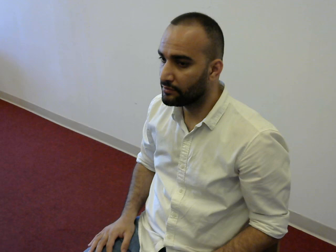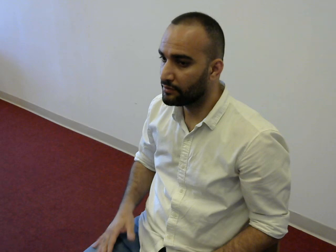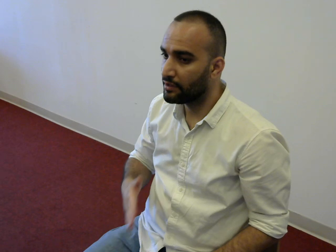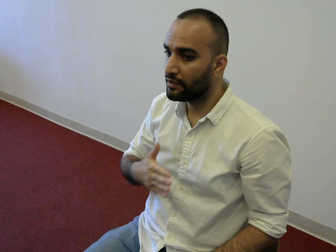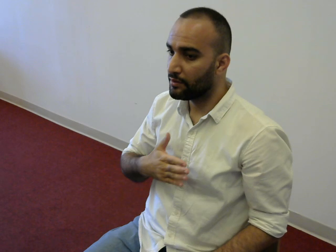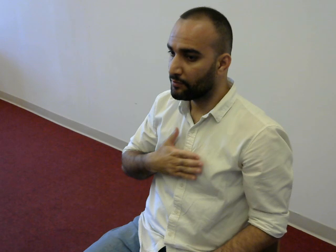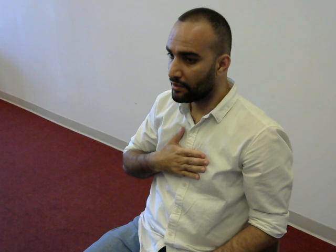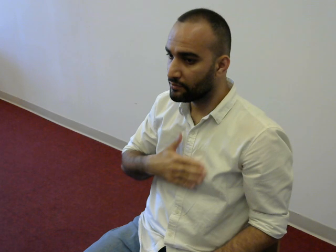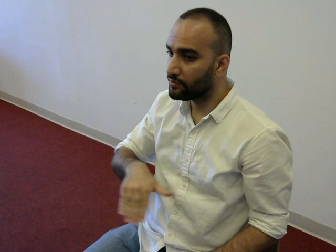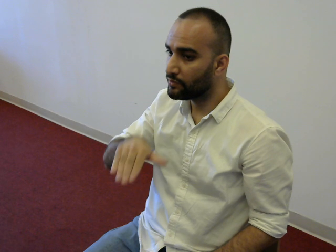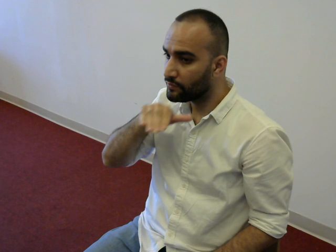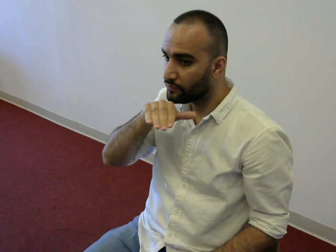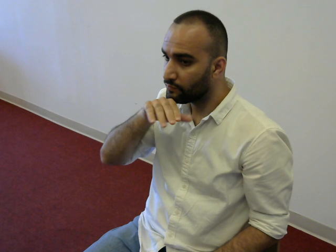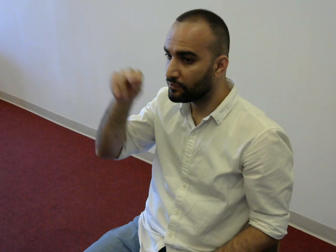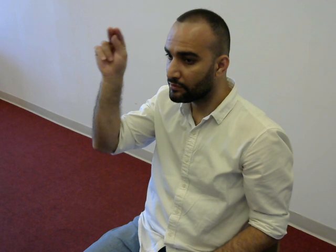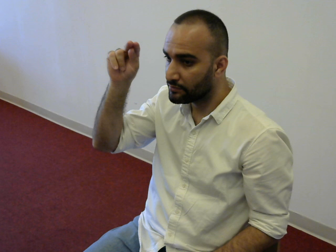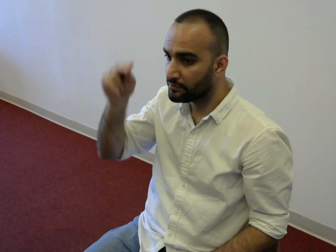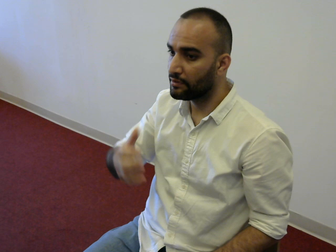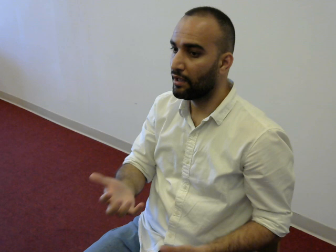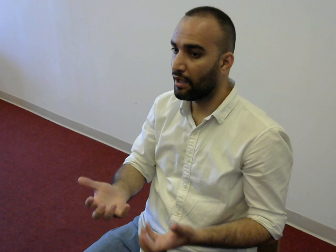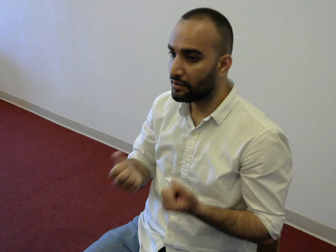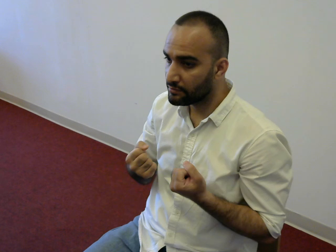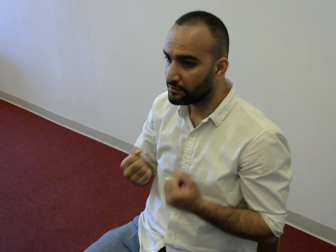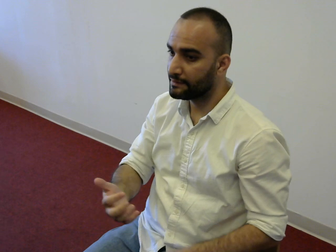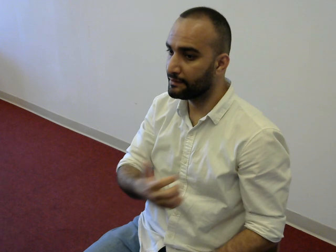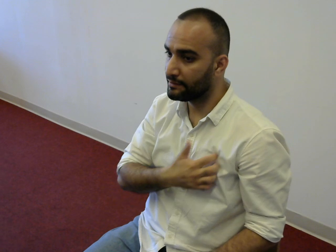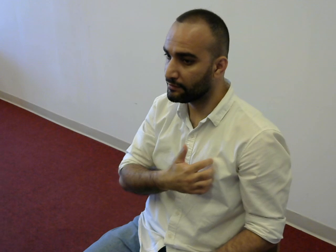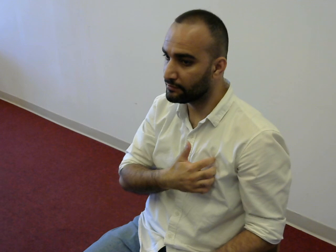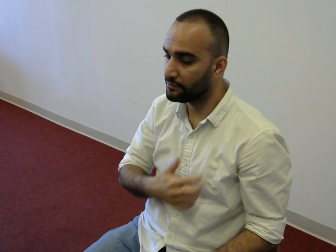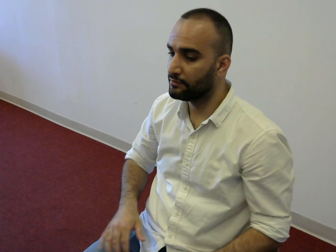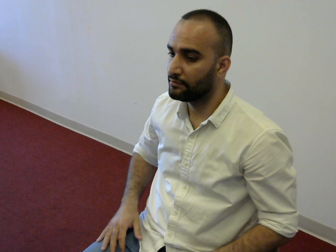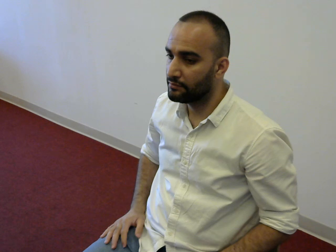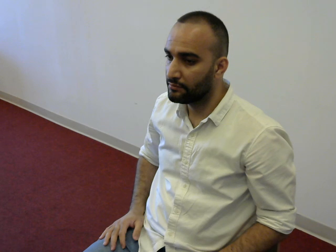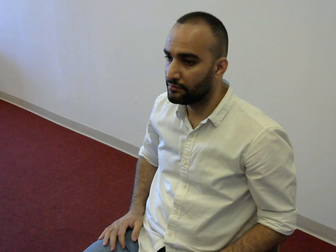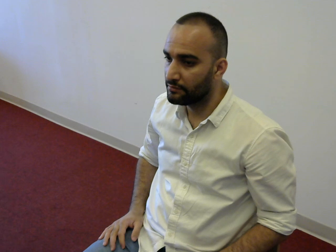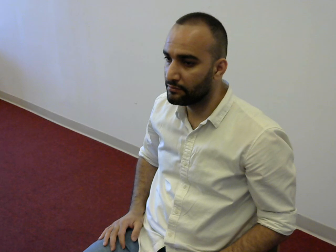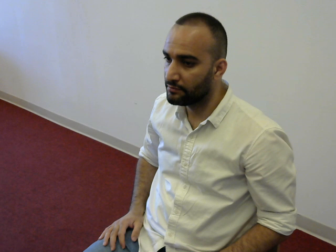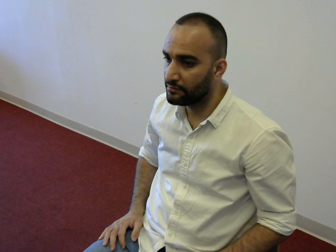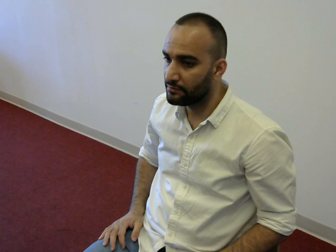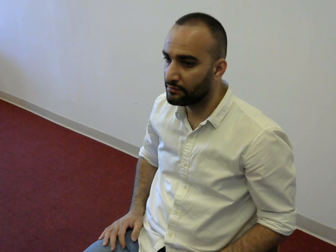Mən peşə təhsili almaq istəyirəm